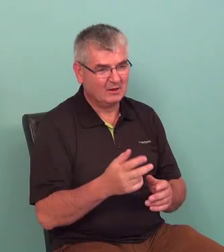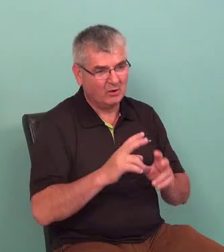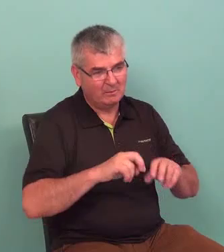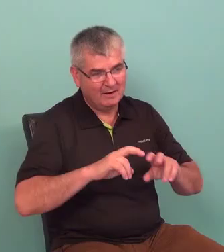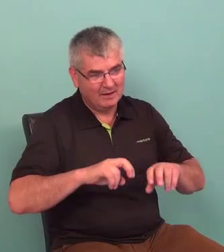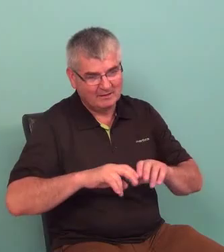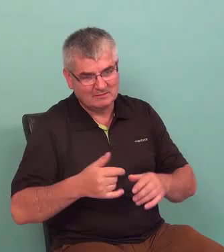Badać.